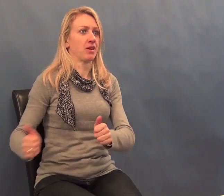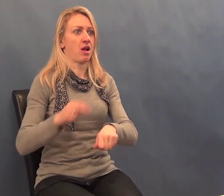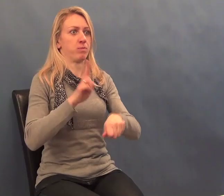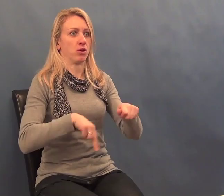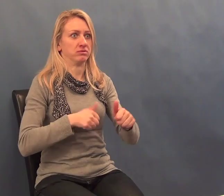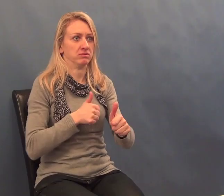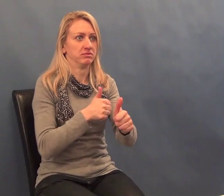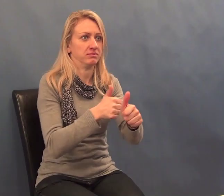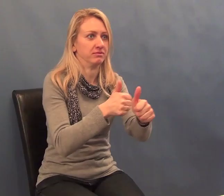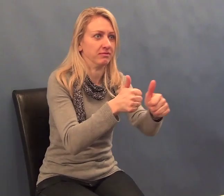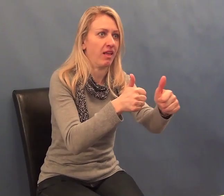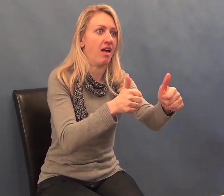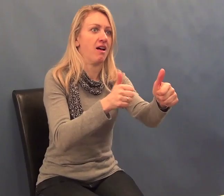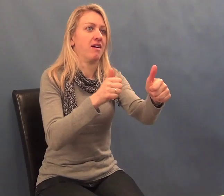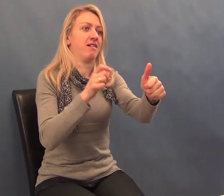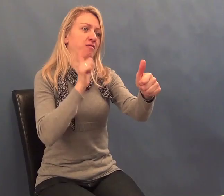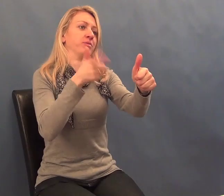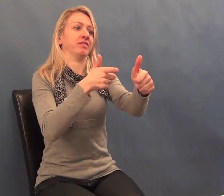Policjant idzie za nim, aby go złapać.